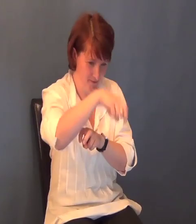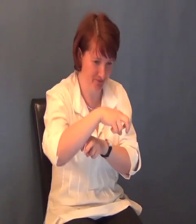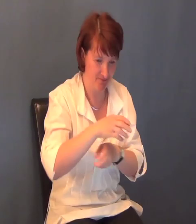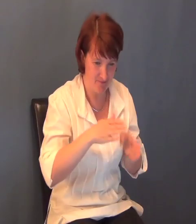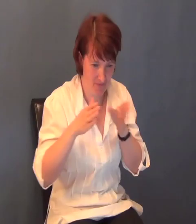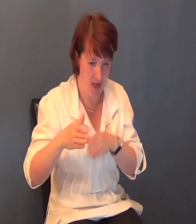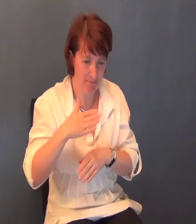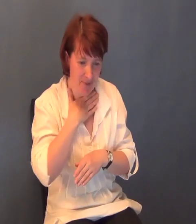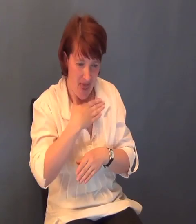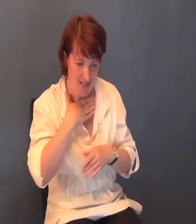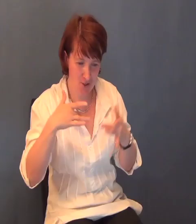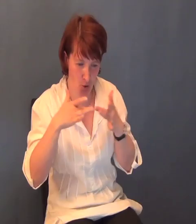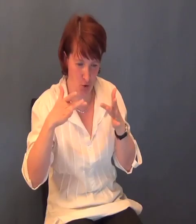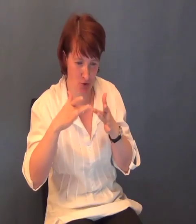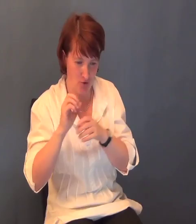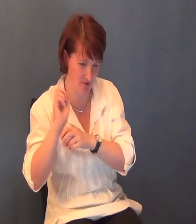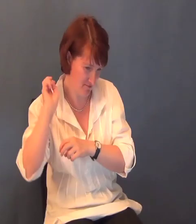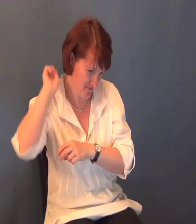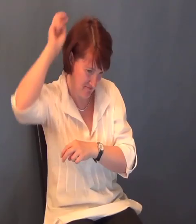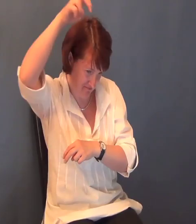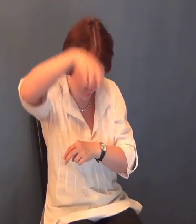Następnie pies wyskakuje z łóżka, przechodzi przez chłopca.